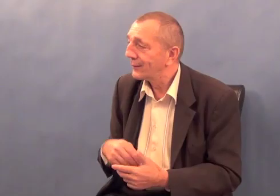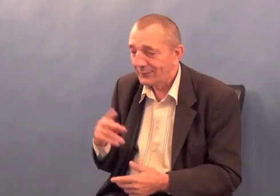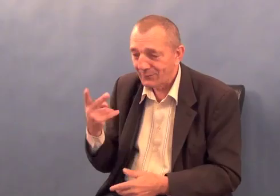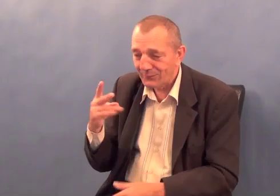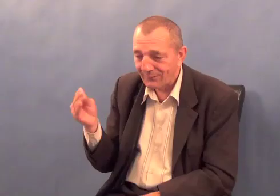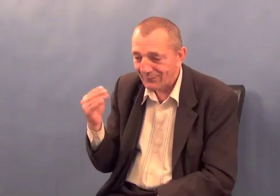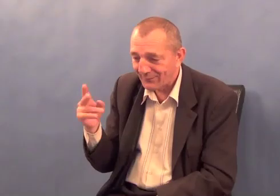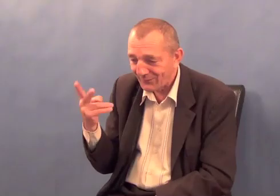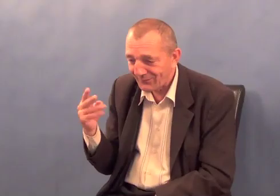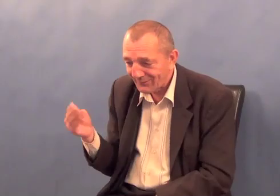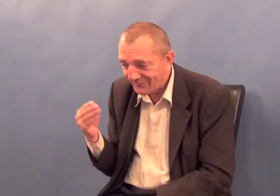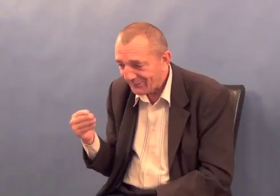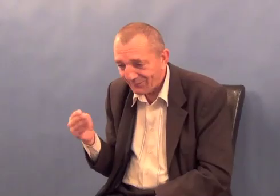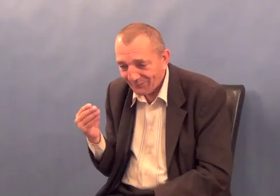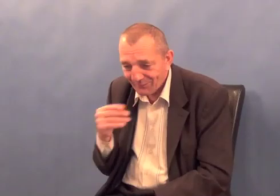Drugi, jeszcze drugi, jeszcze.